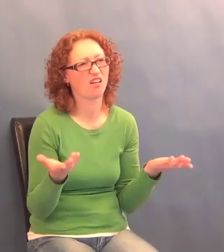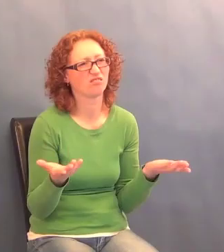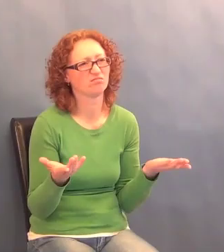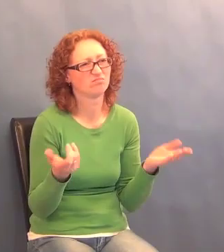Niestety.